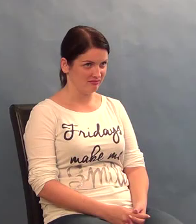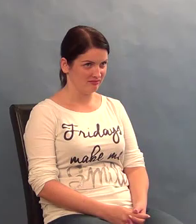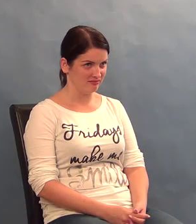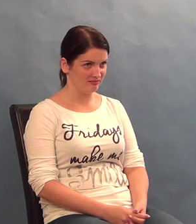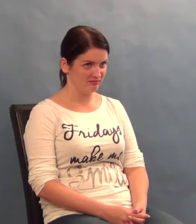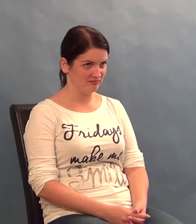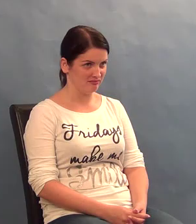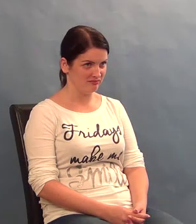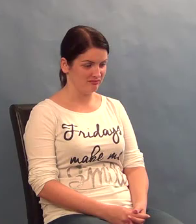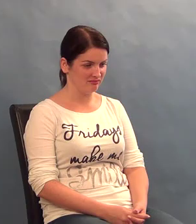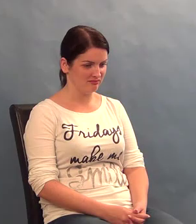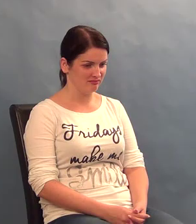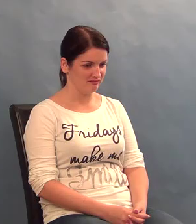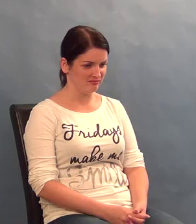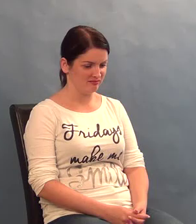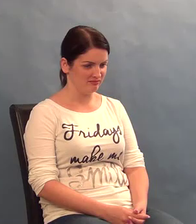Ja nie wiem.